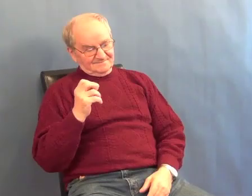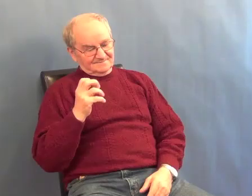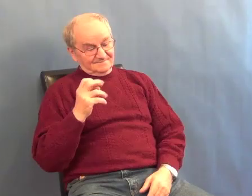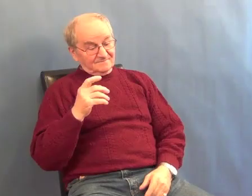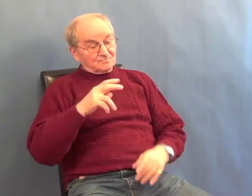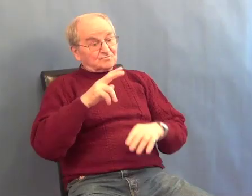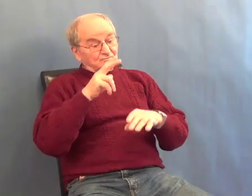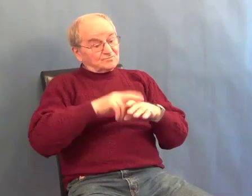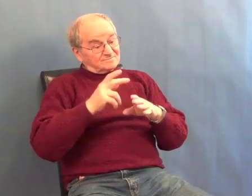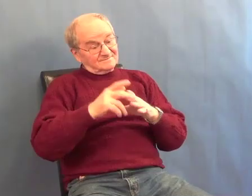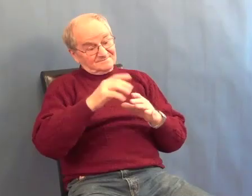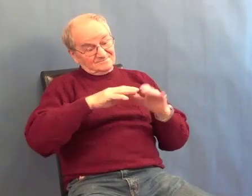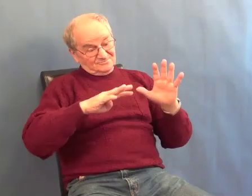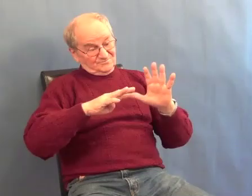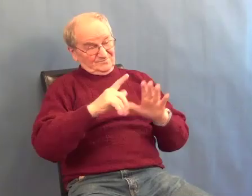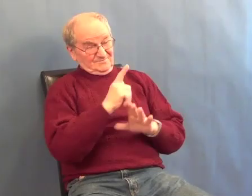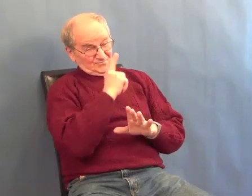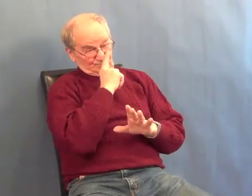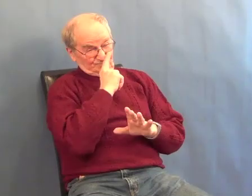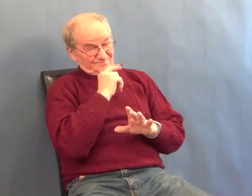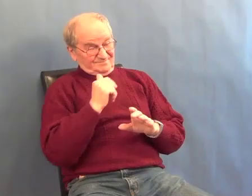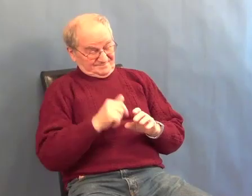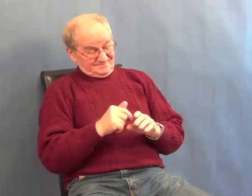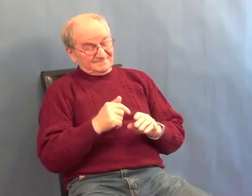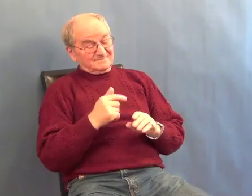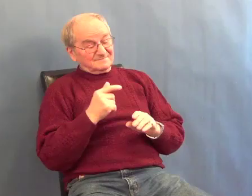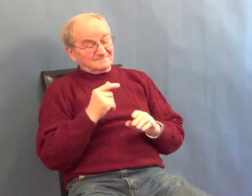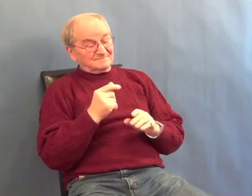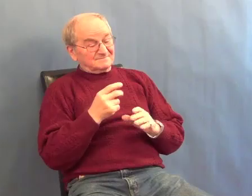Równo o 9 trzeba wstać.